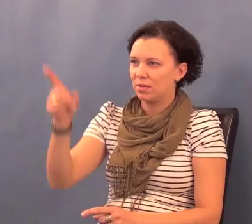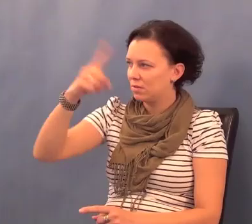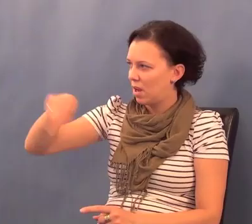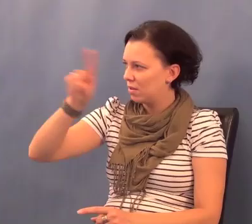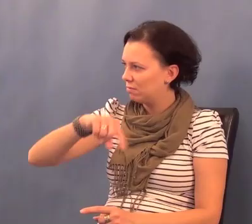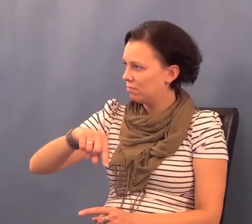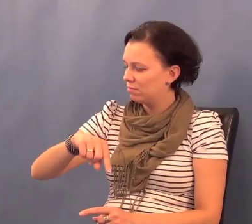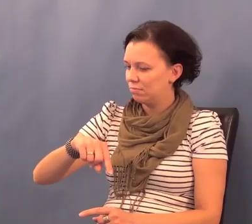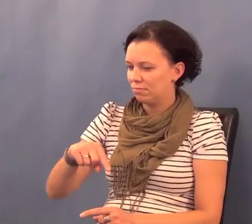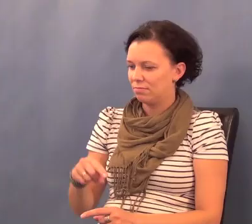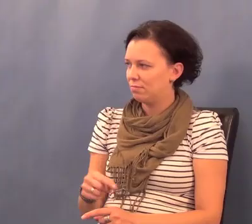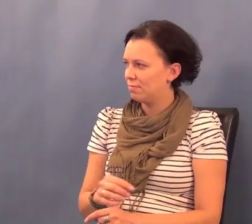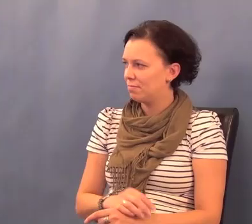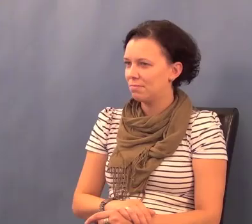Okrągły znak.